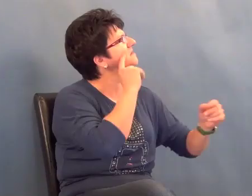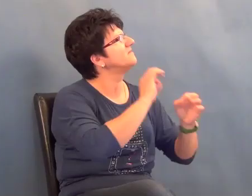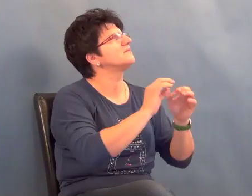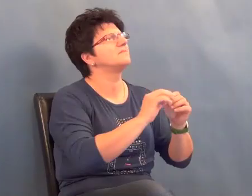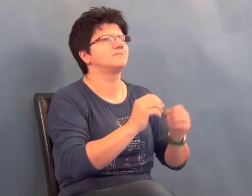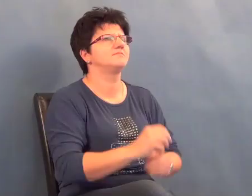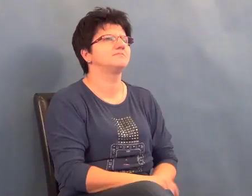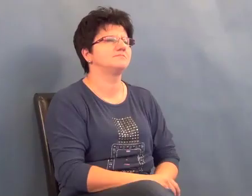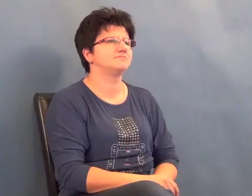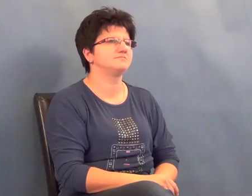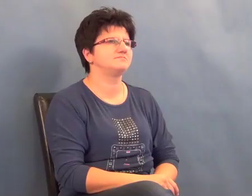Pomyśl i oszacuj.